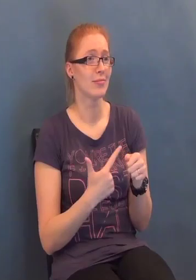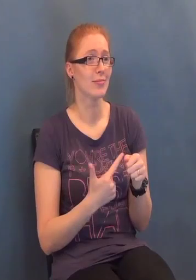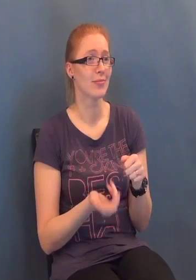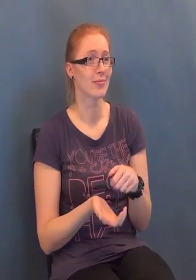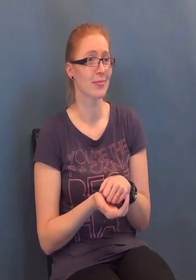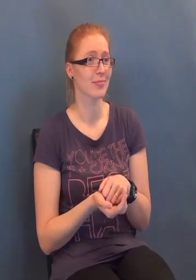Dwudziestego.